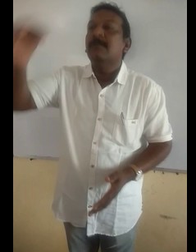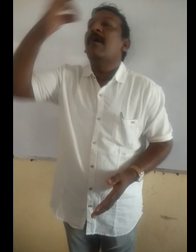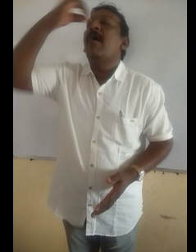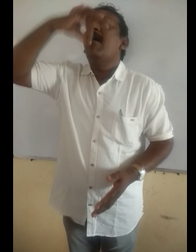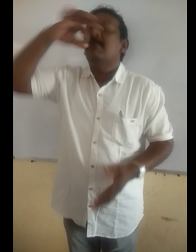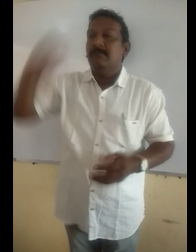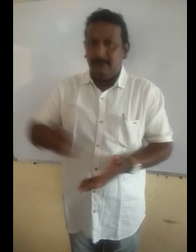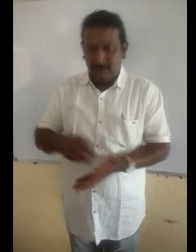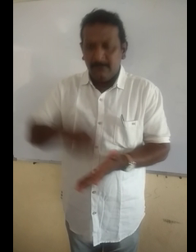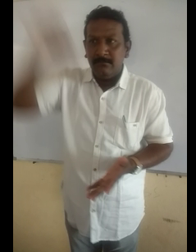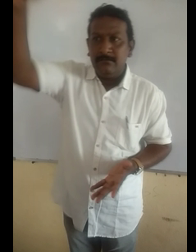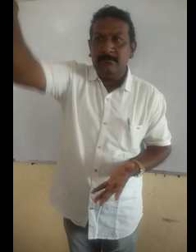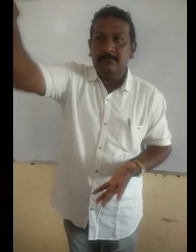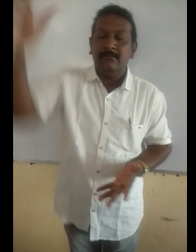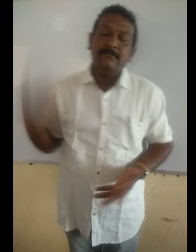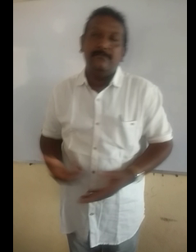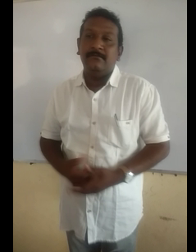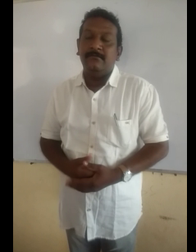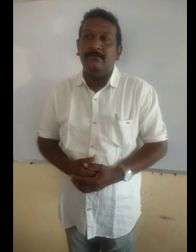you need a medicine, take this one